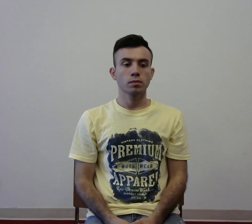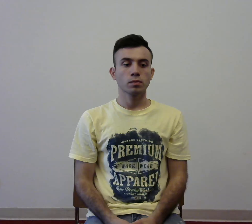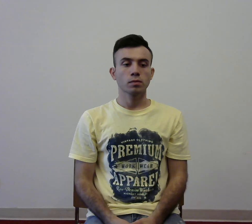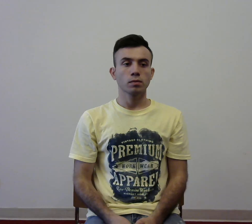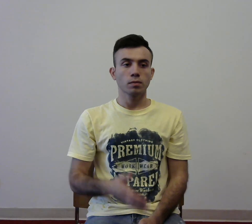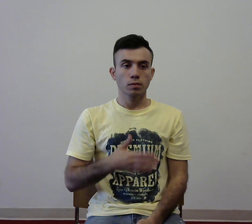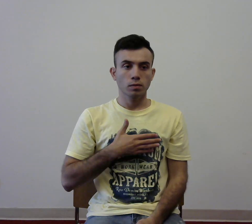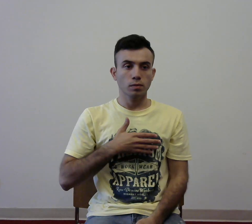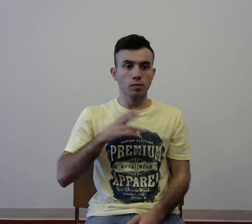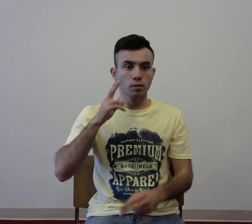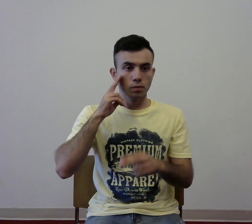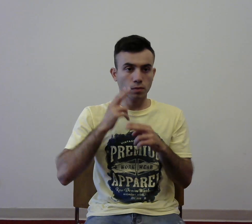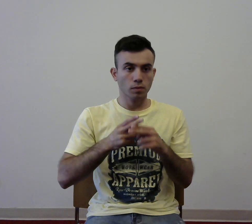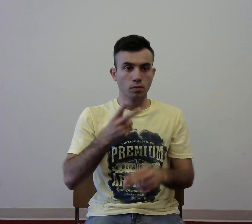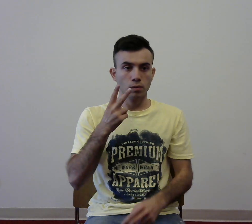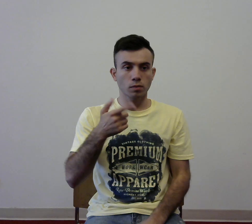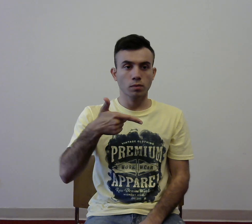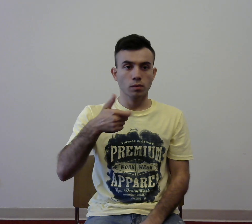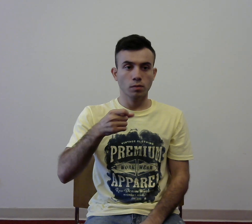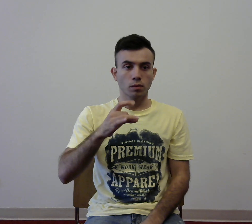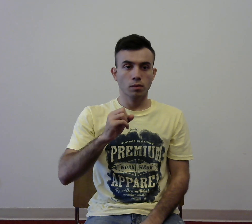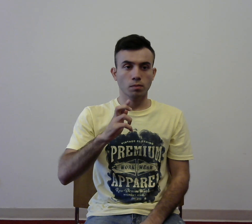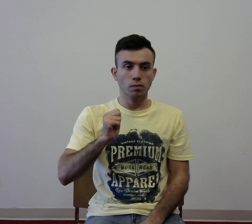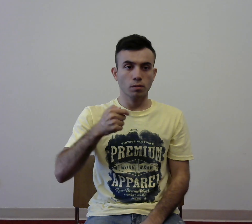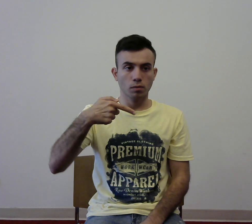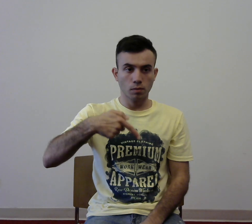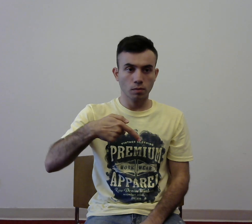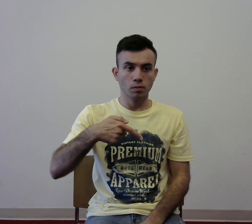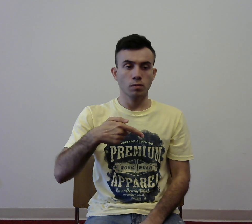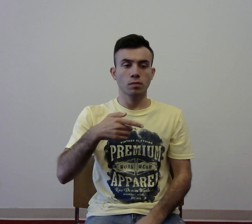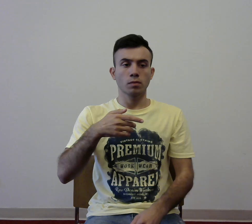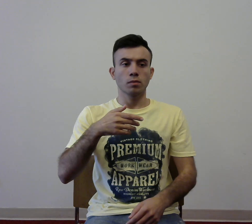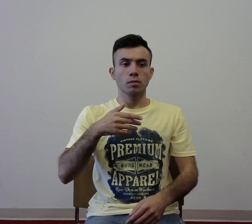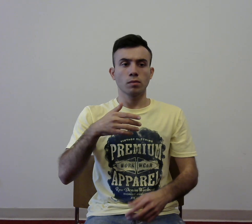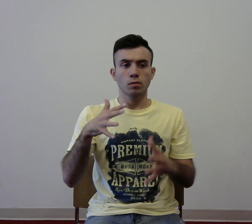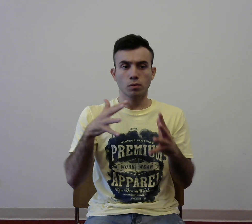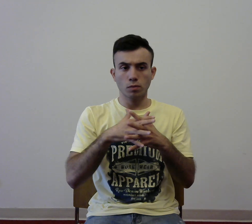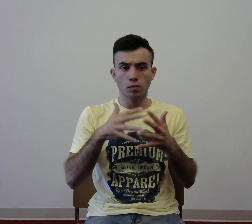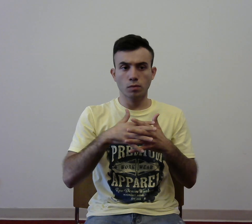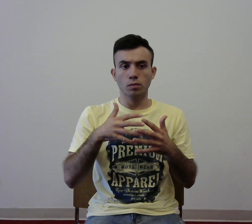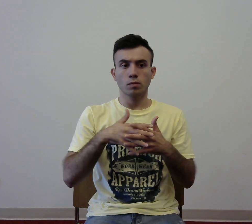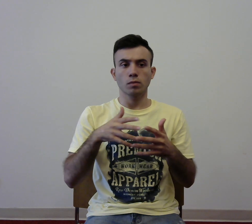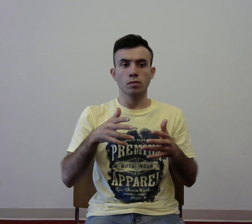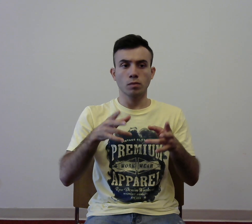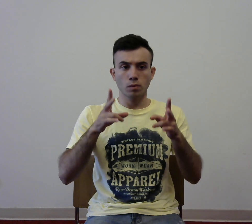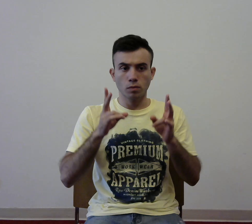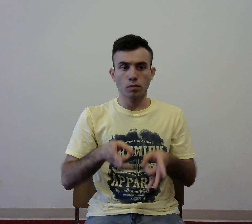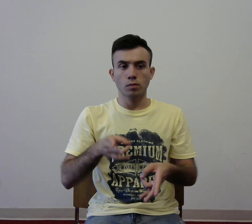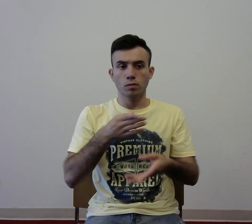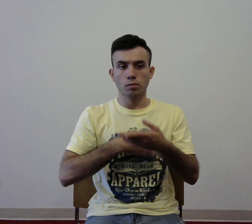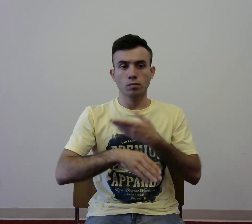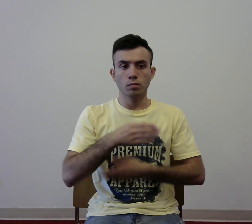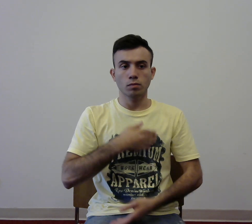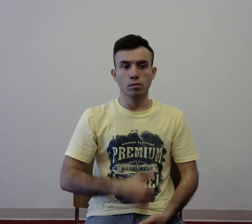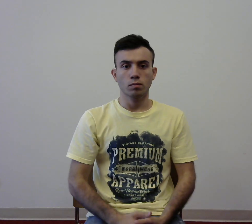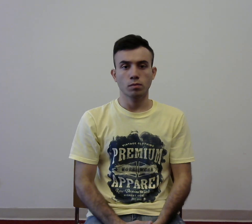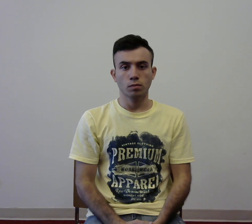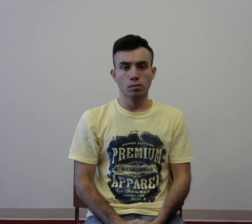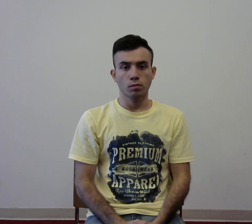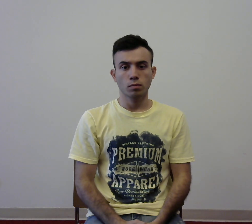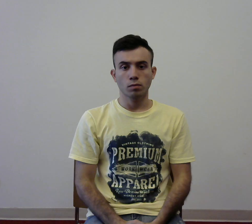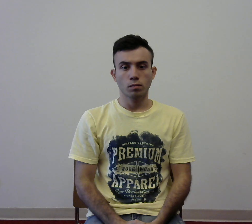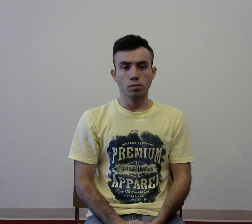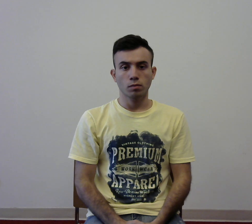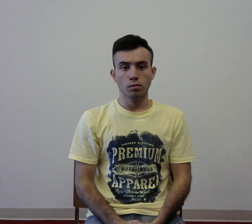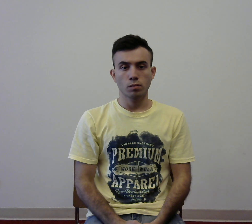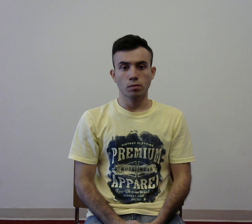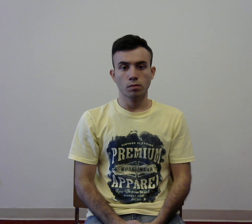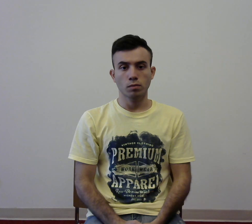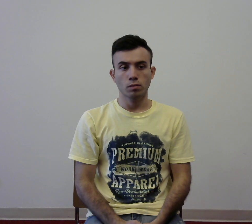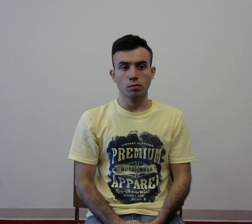Mənim qardaşım 2-ci Qarabağ müharibəsinin qazisidir